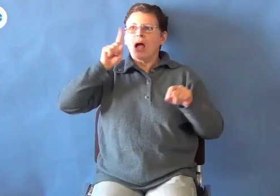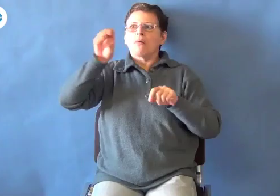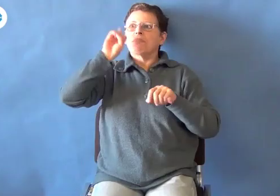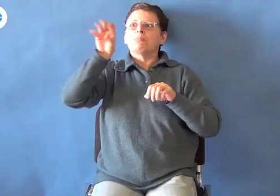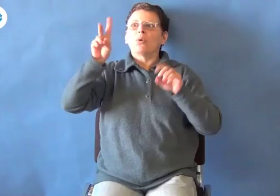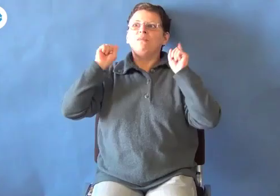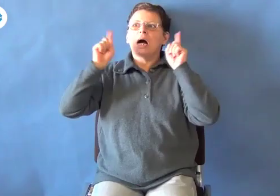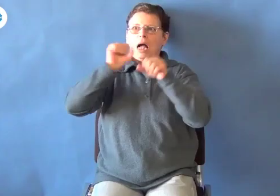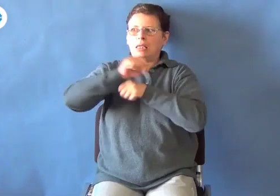Światło oznacza, że trzeba uważać.